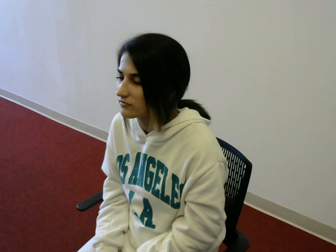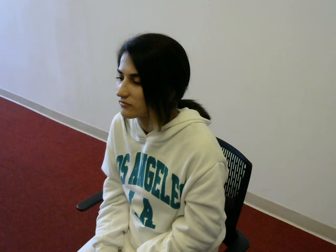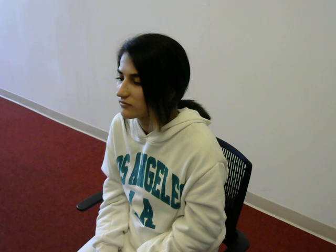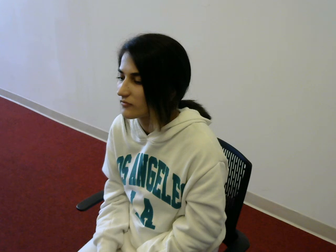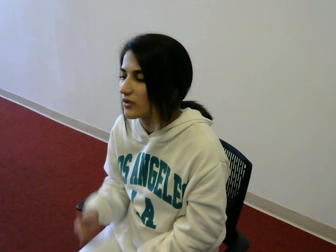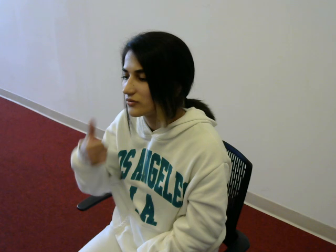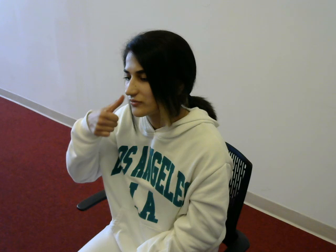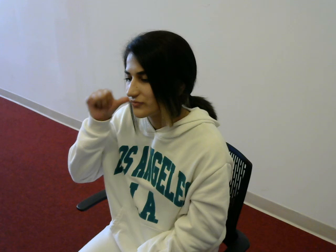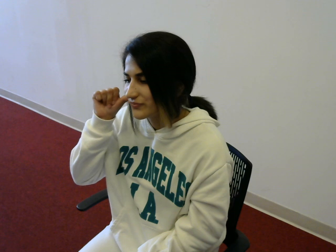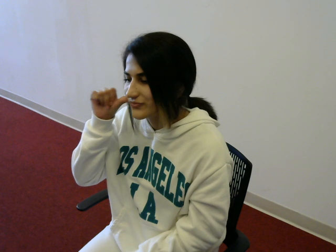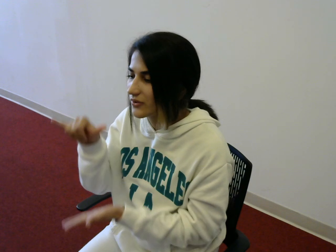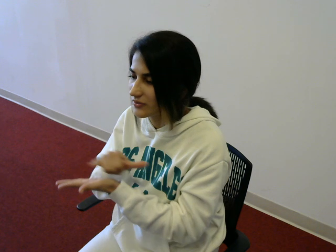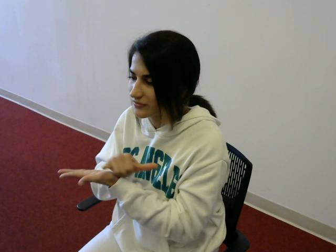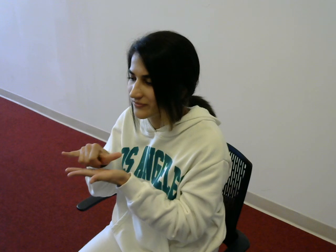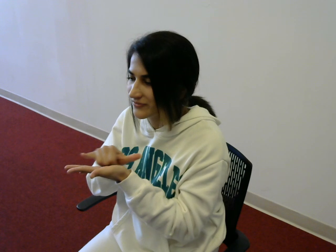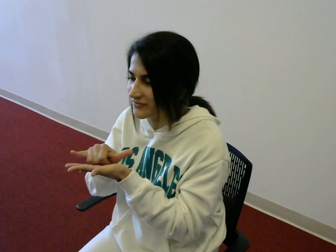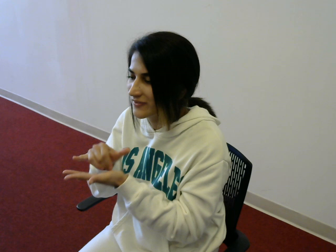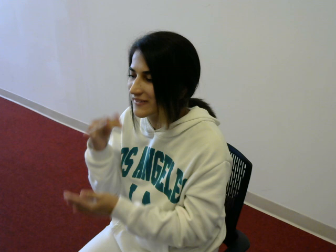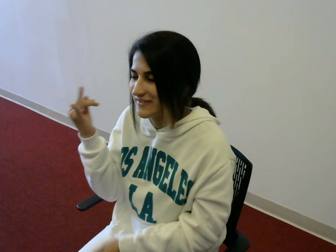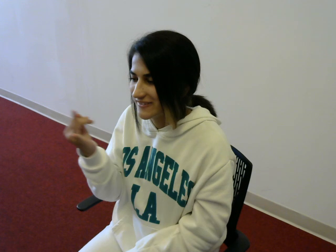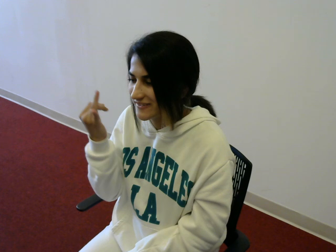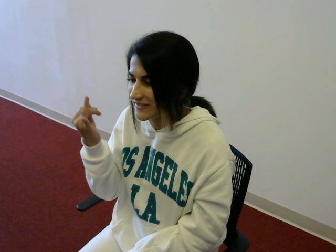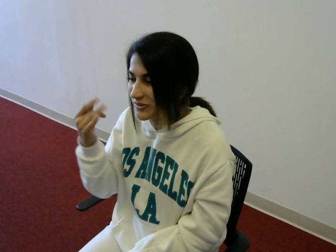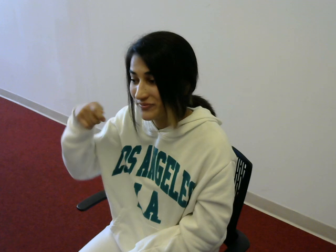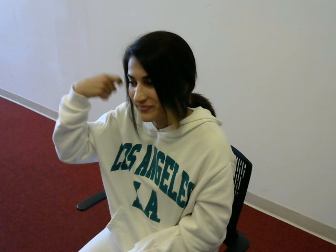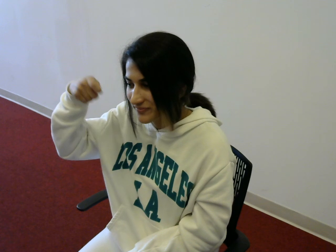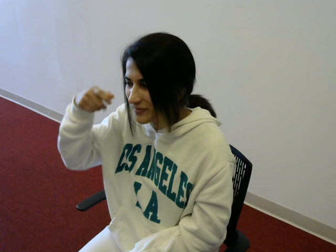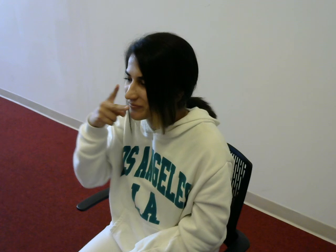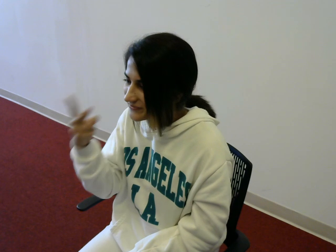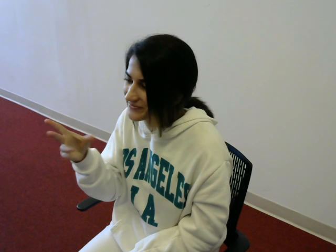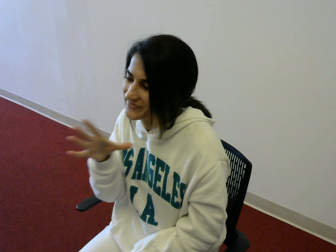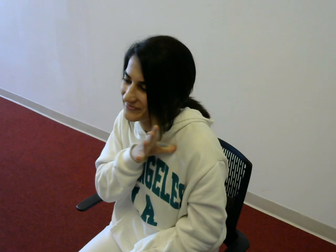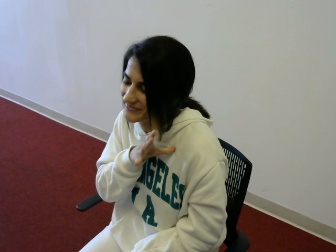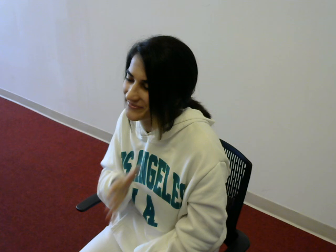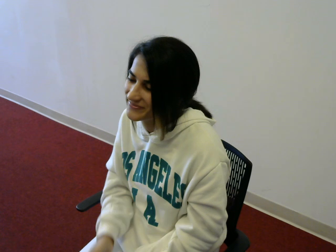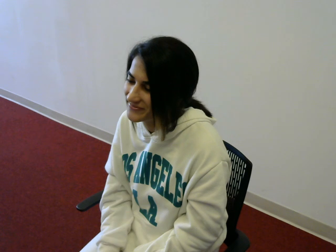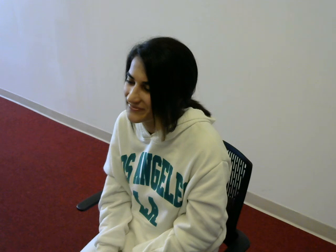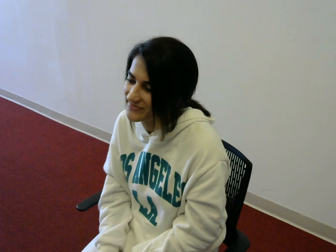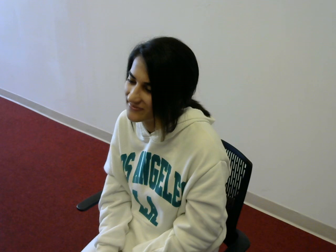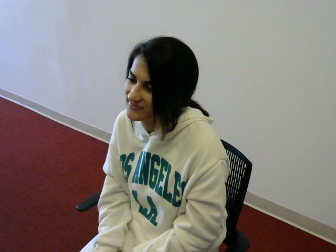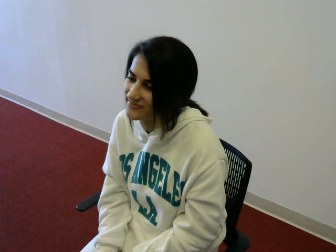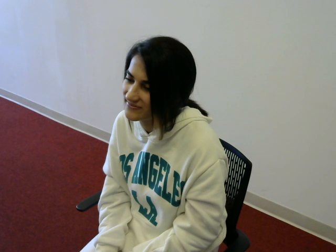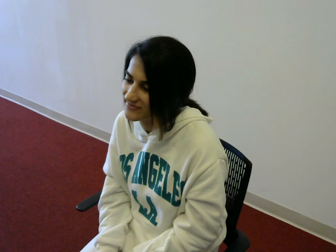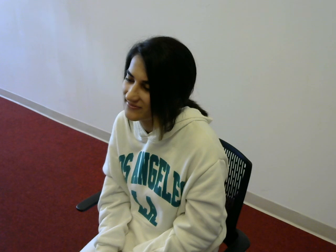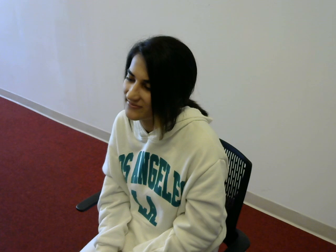Dünən YouTube da maraqlı videoya baxmışam